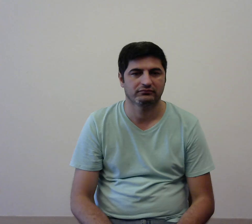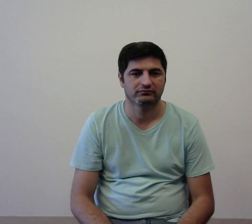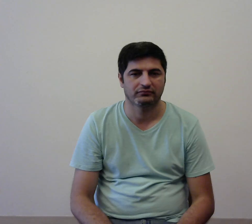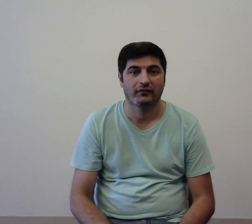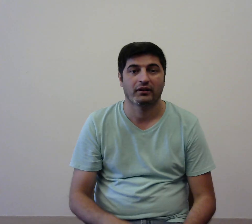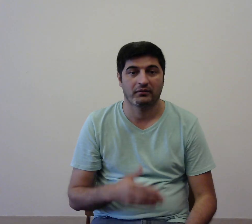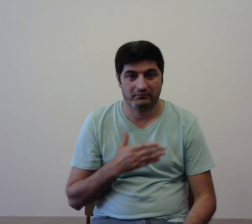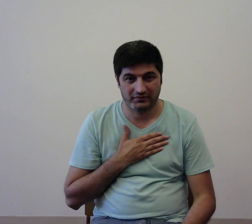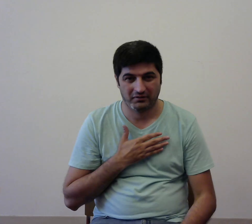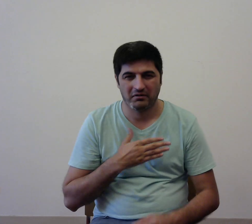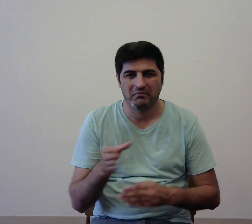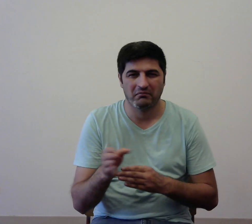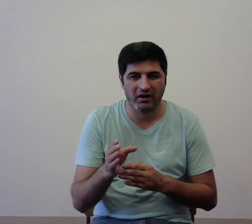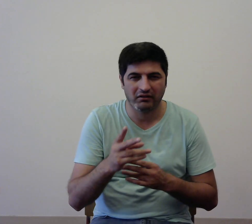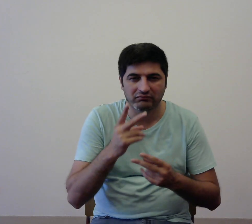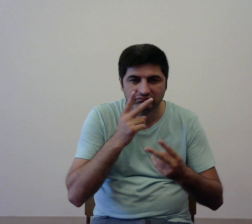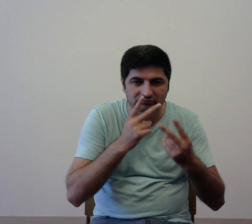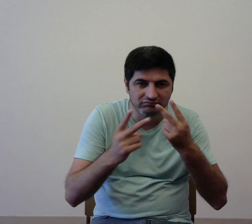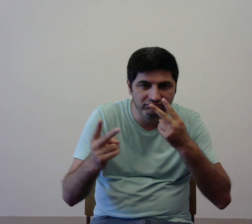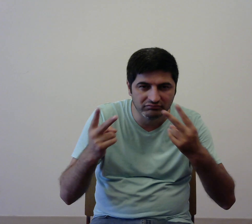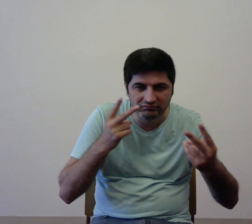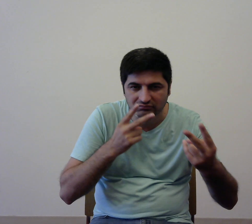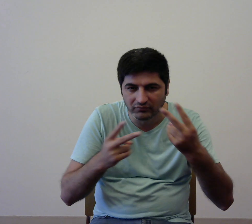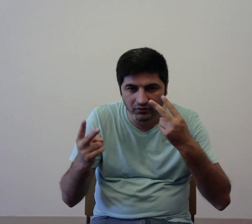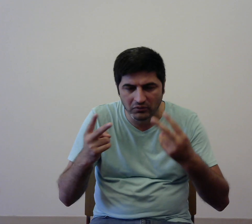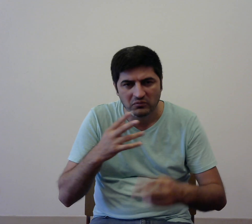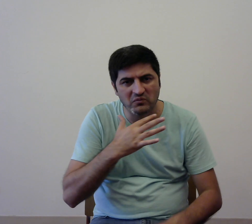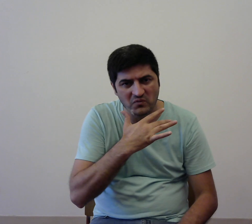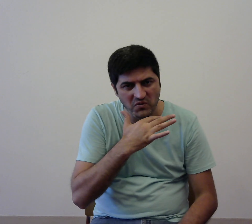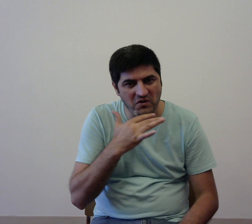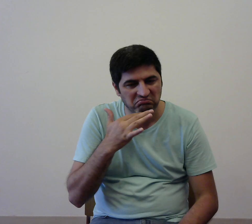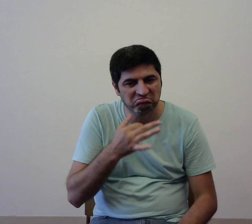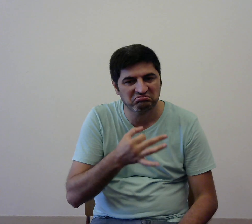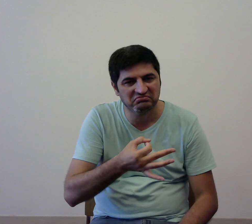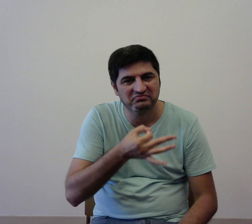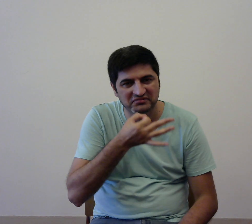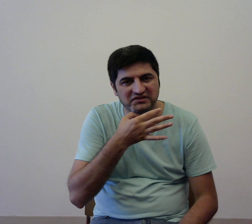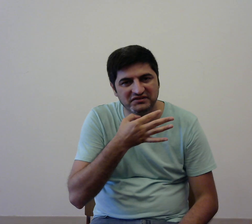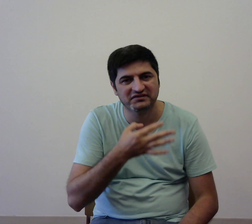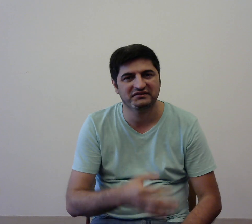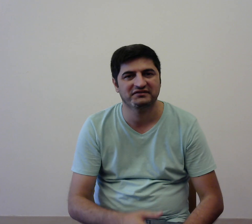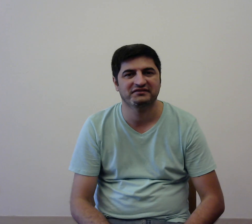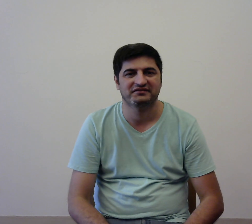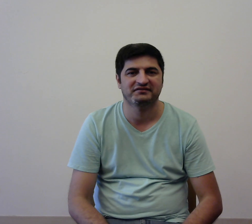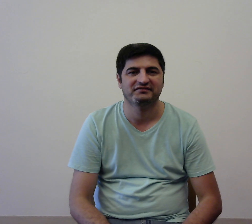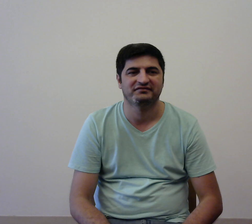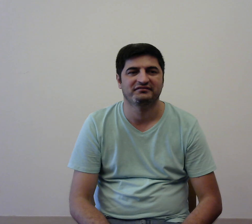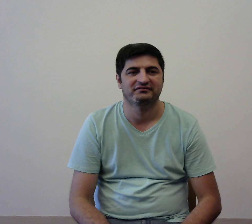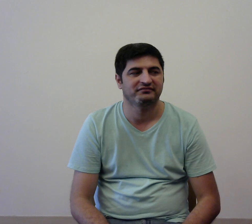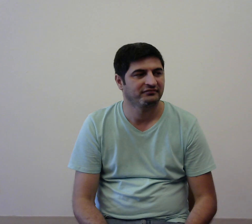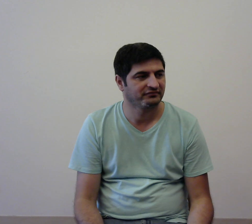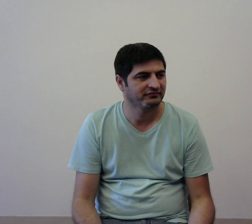Mənim balıqlara baxmaqdan çox xoşum gəlir